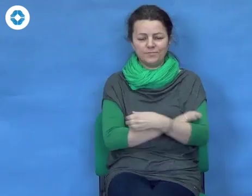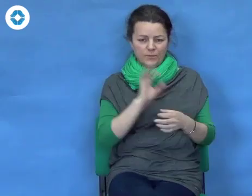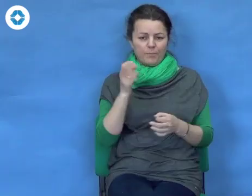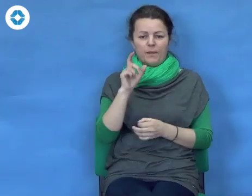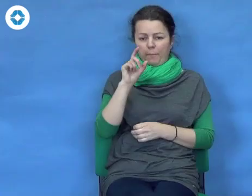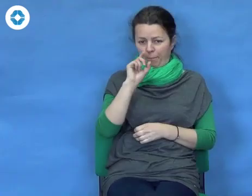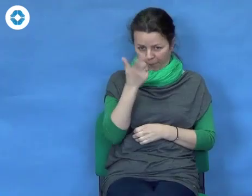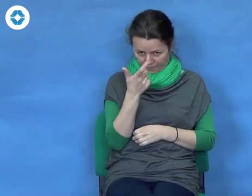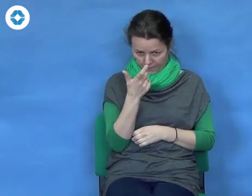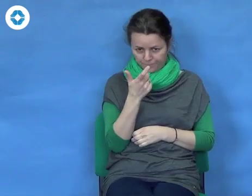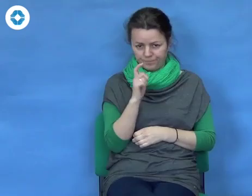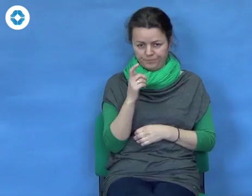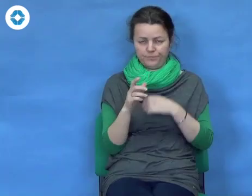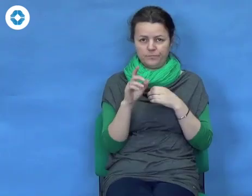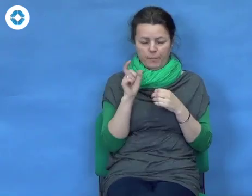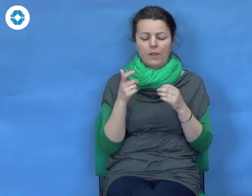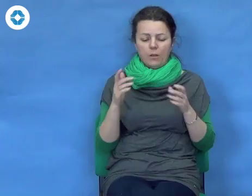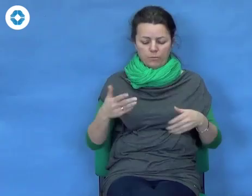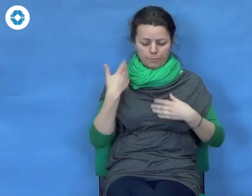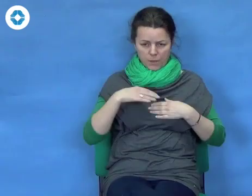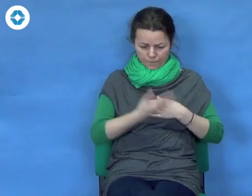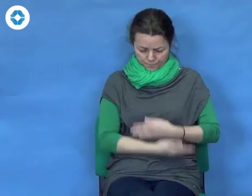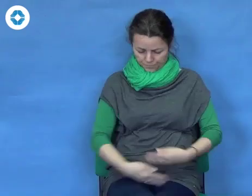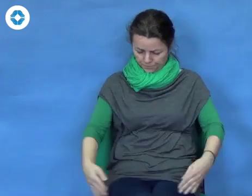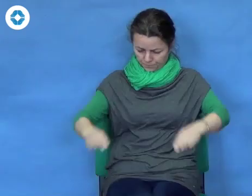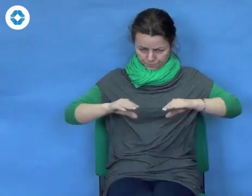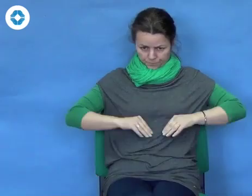Pan z białym zawiniętym fartuchem na brzuchu.